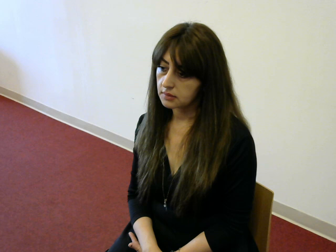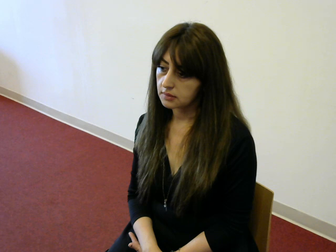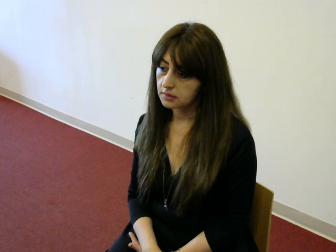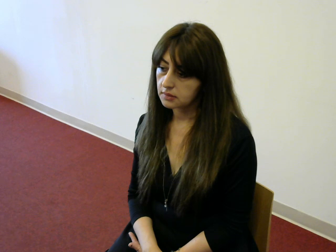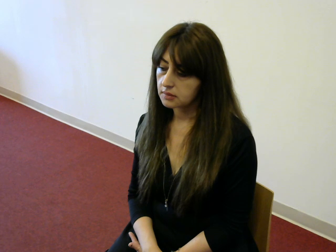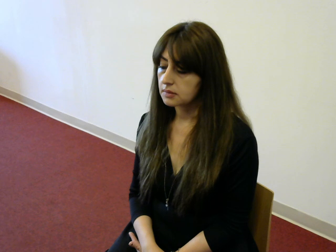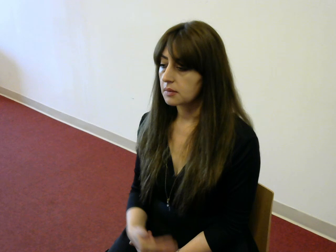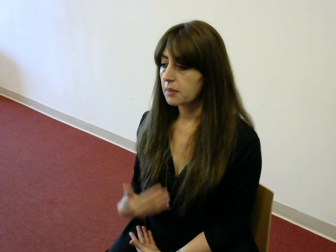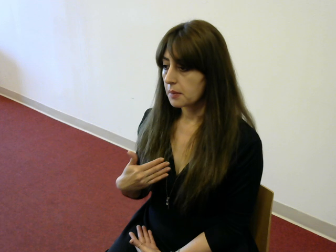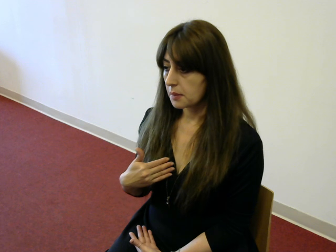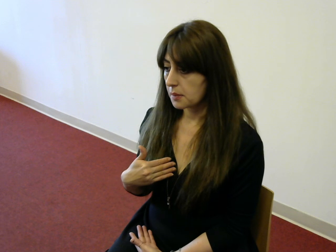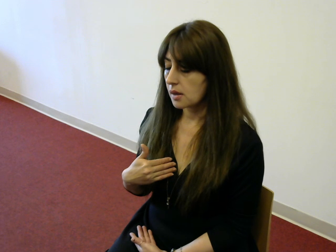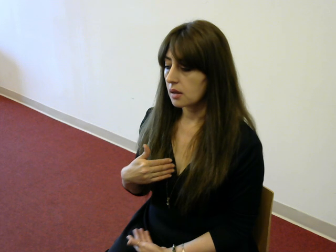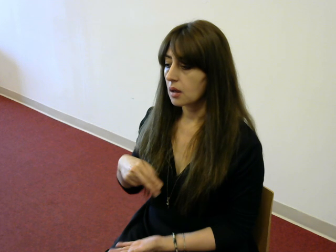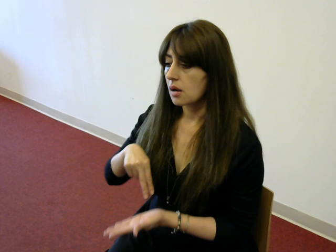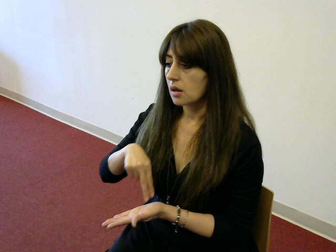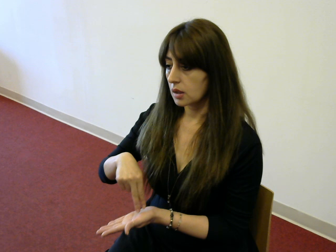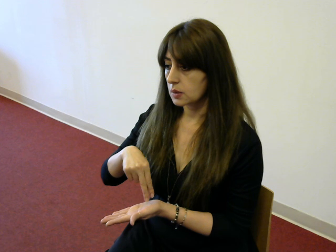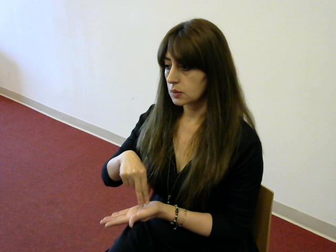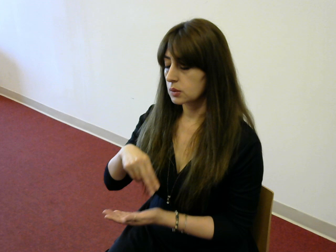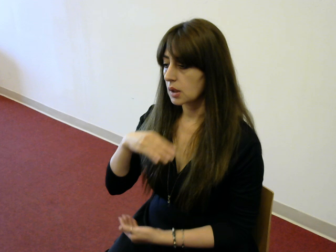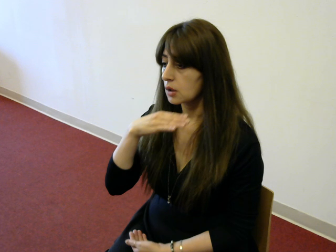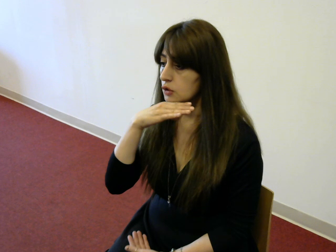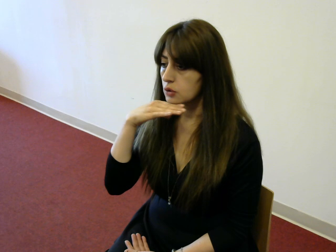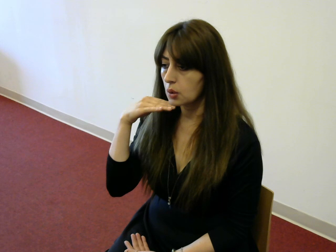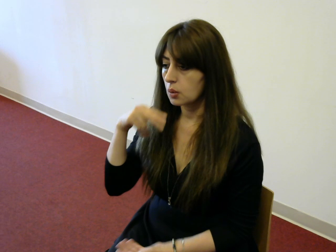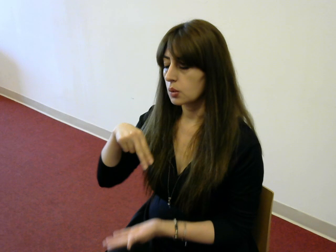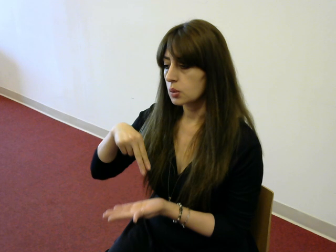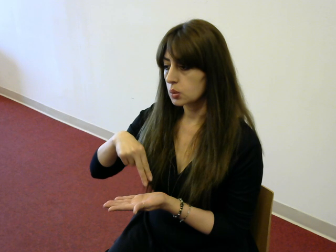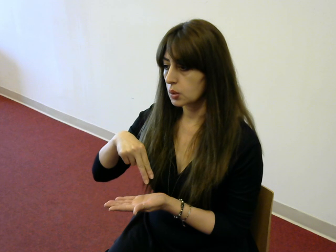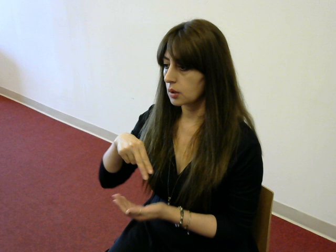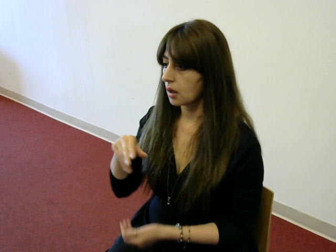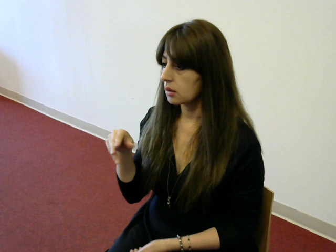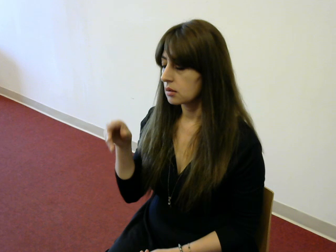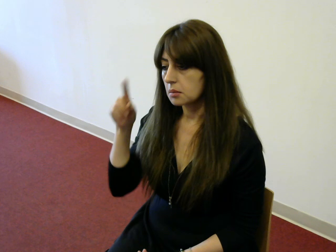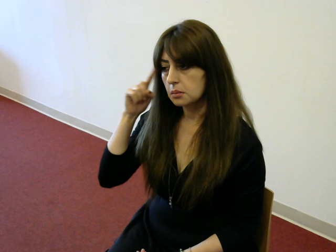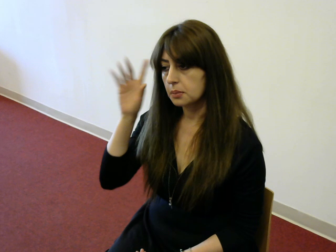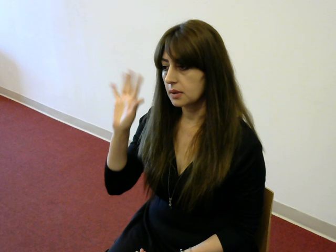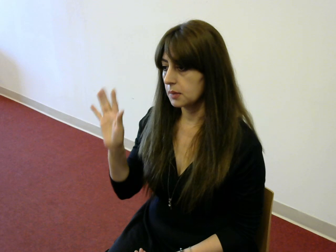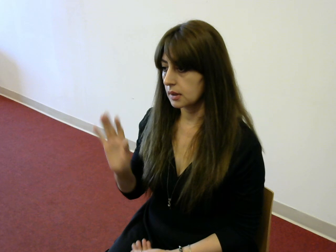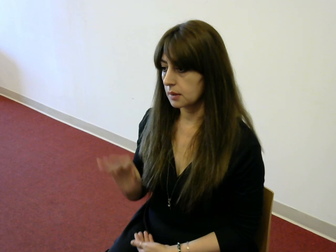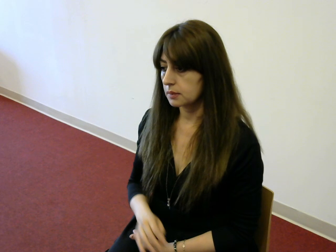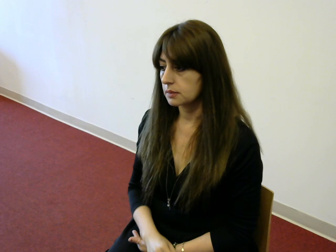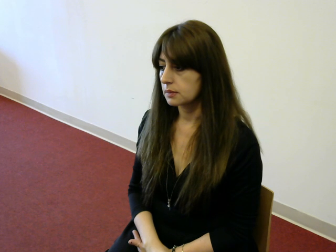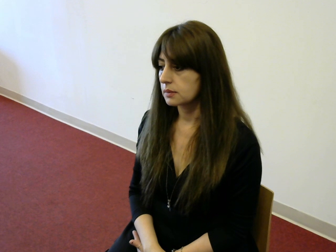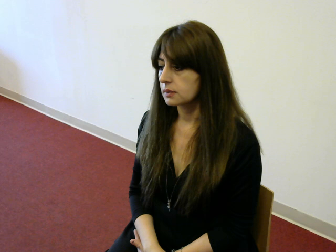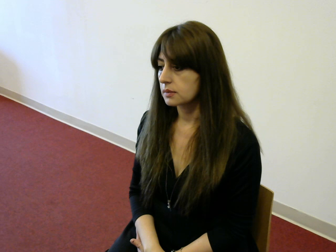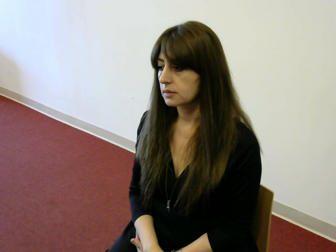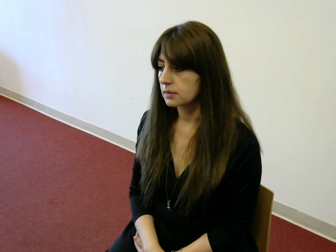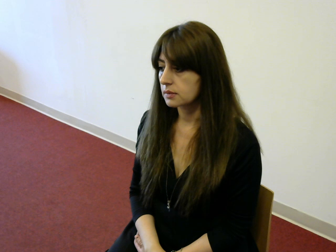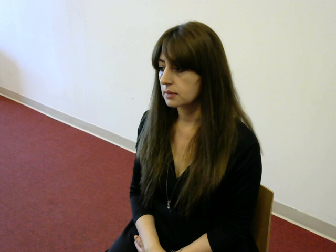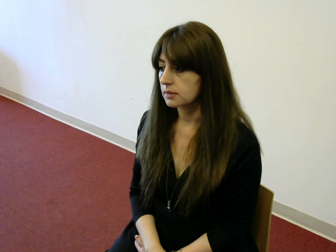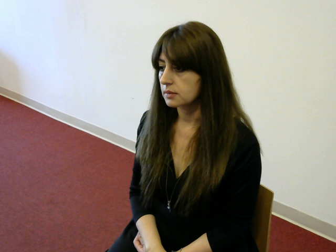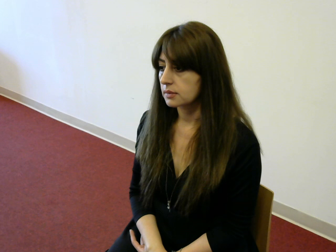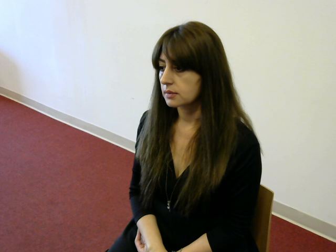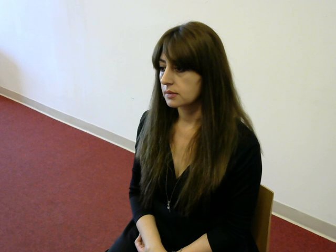Mən ayaq üstə çox dura bilmirəm